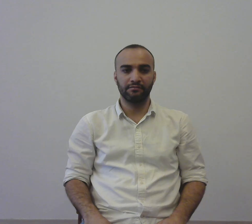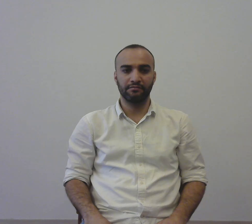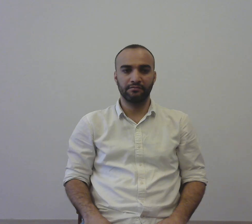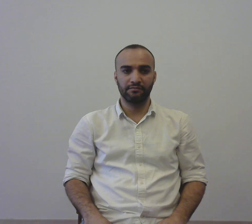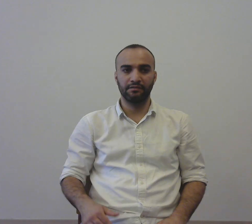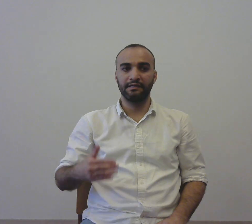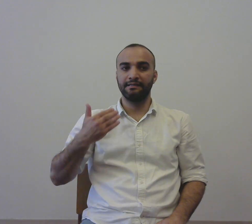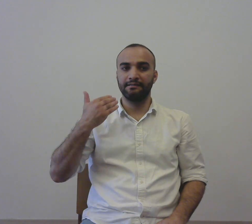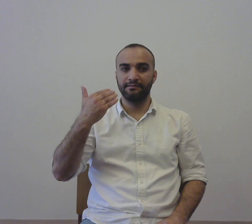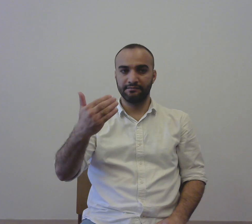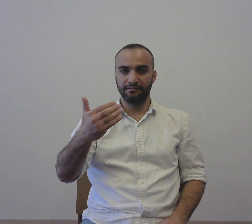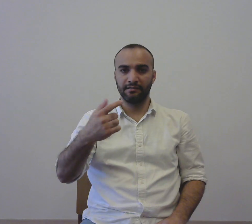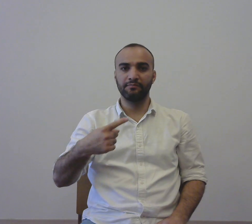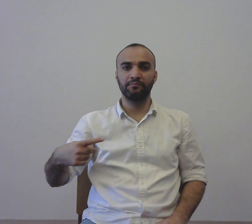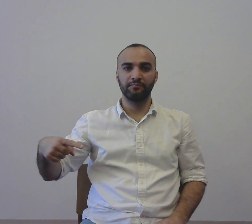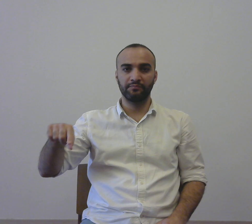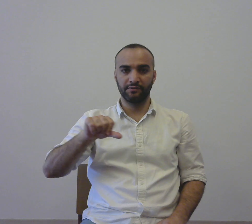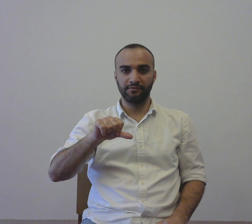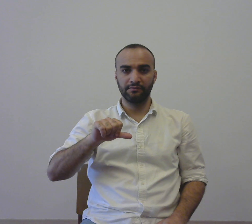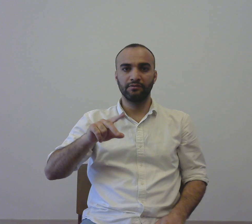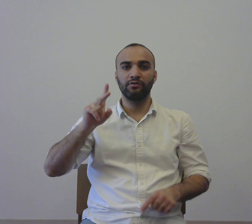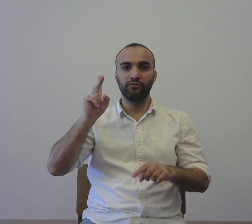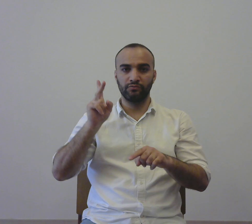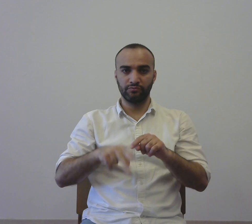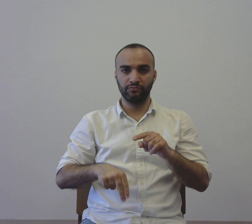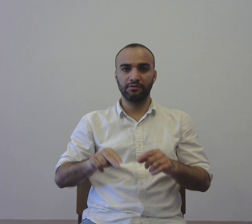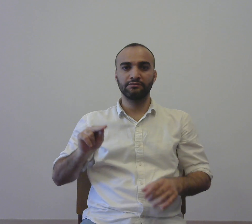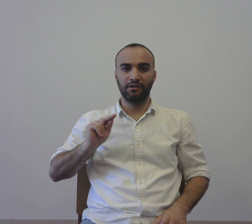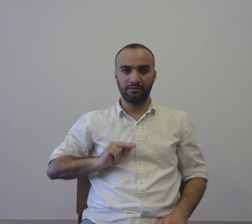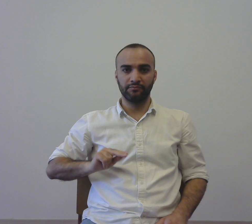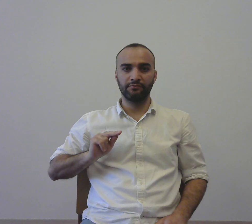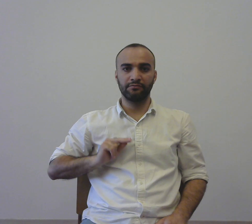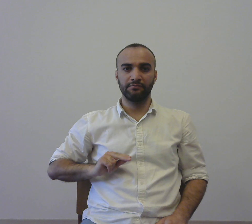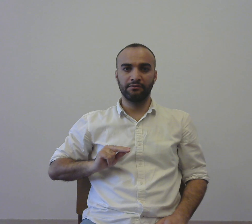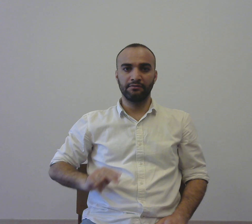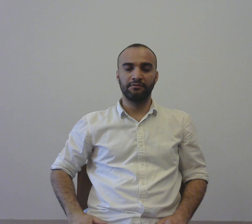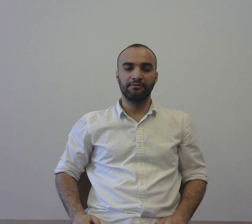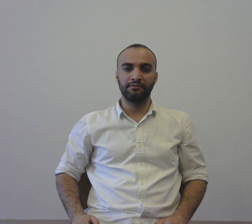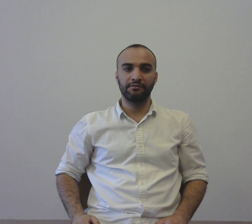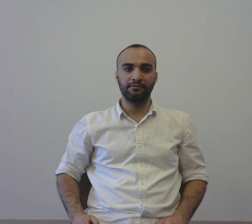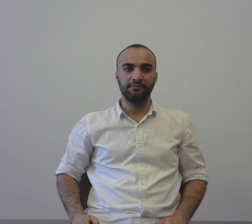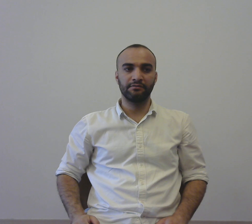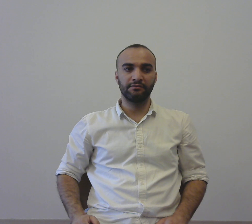Siz həftə sonu işləyirsiz?